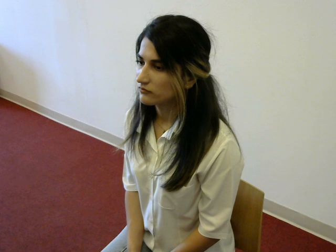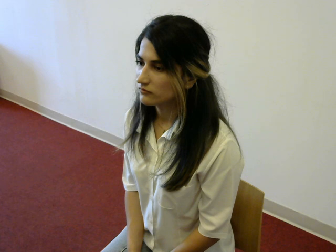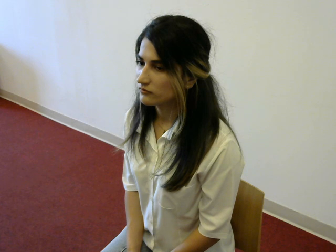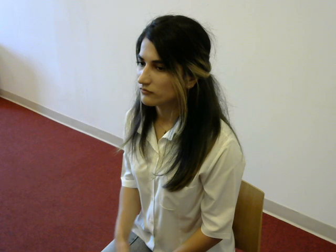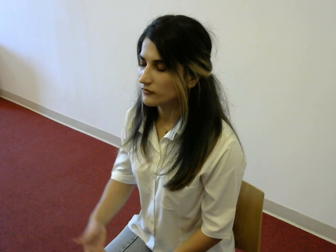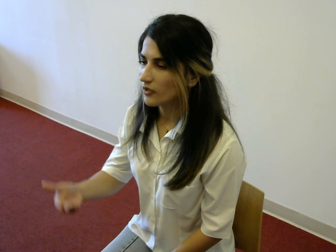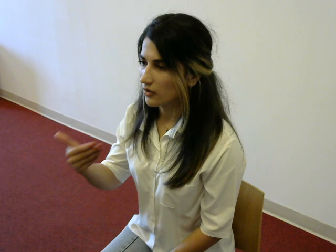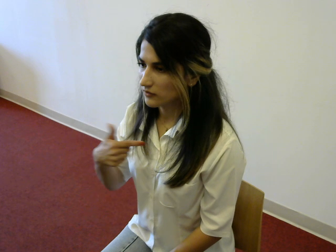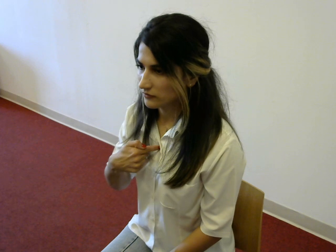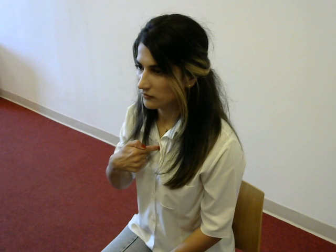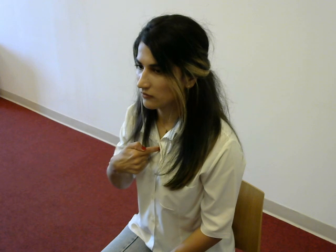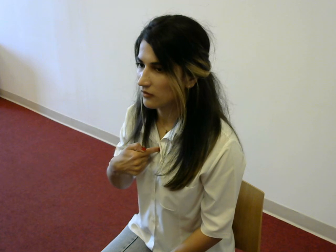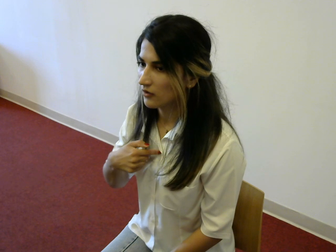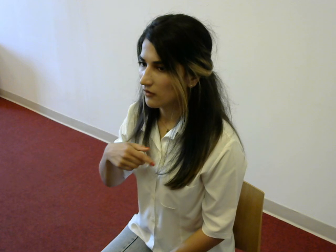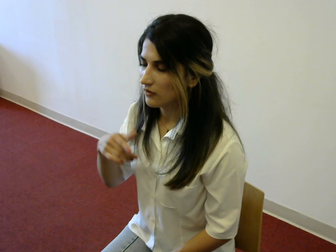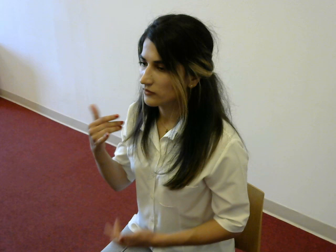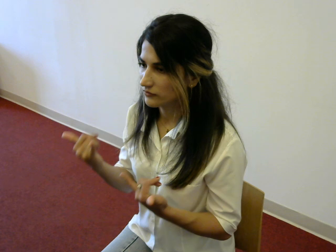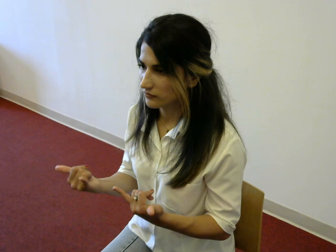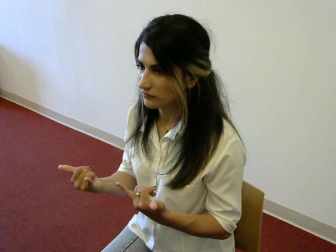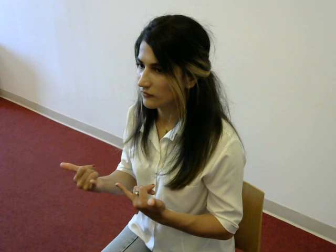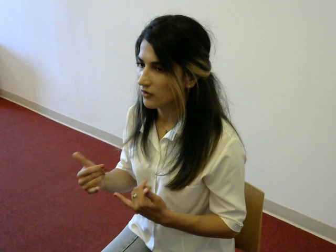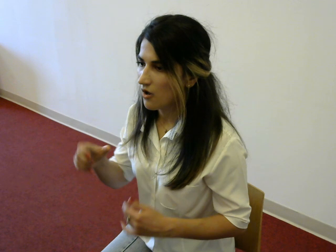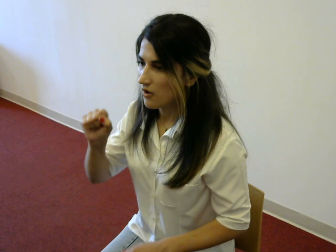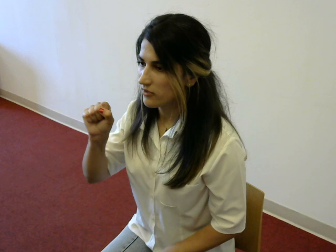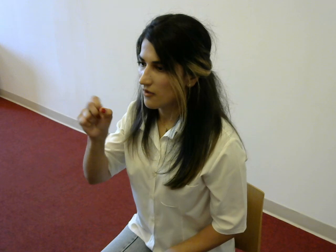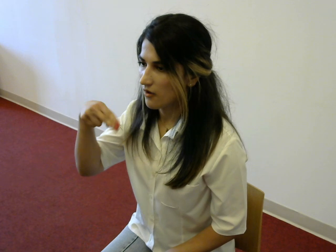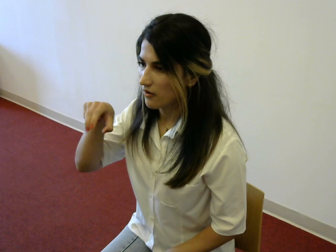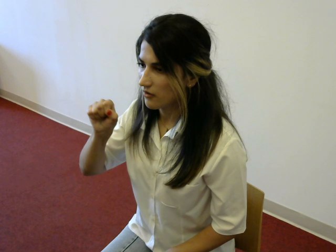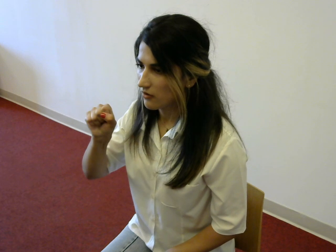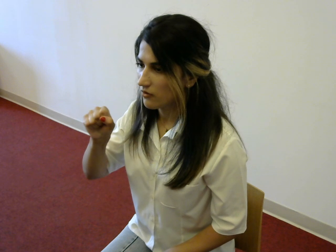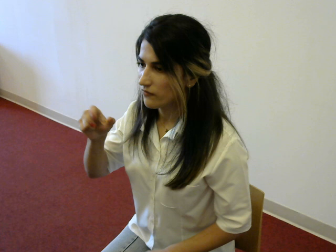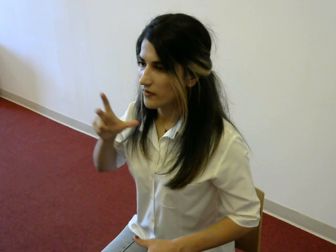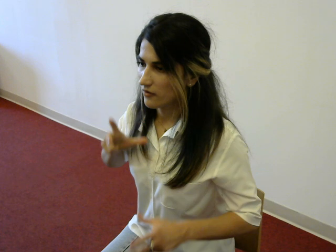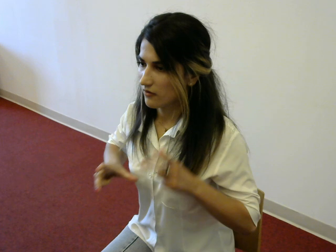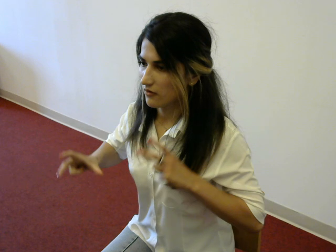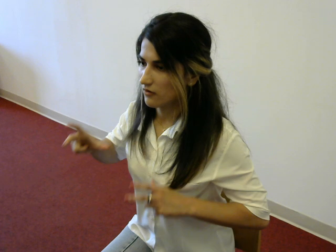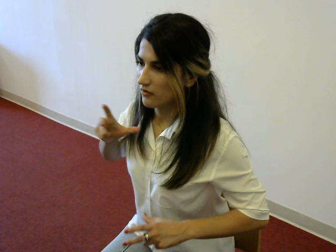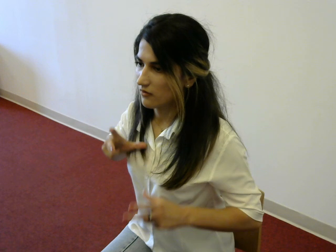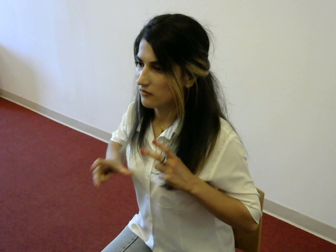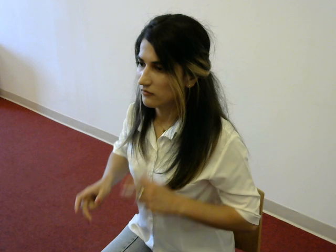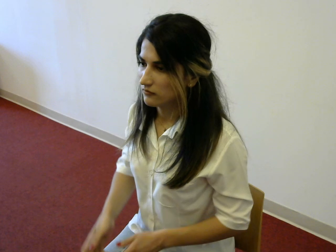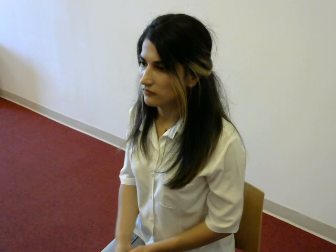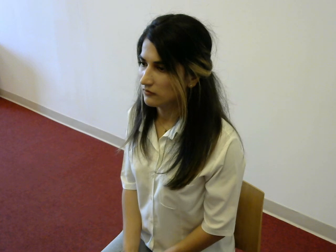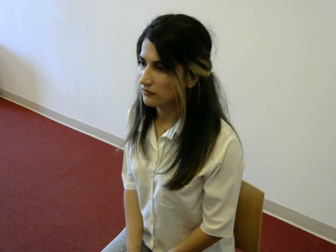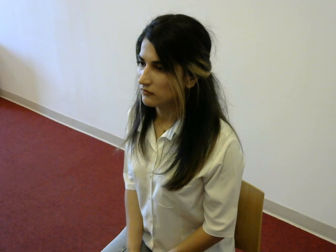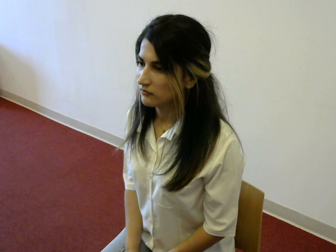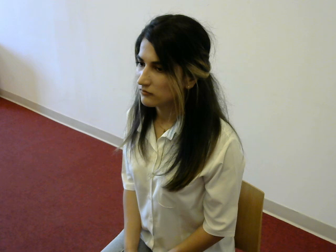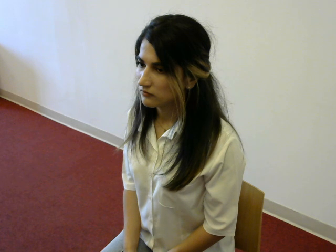Mən indi ADA universitetindəyəm